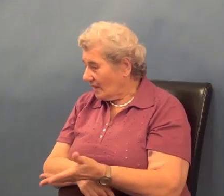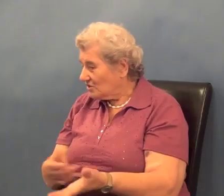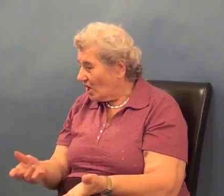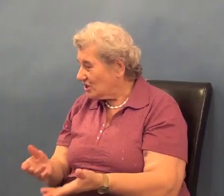"- Co się dzieje?"